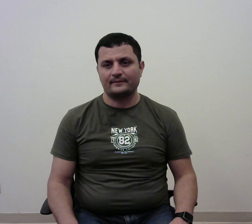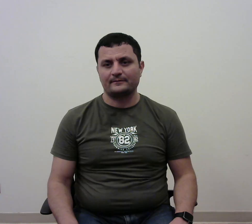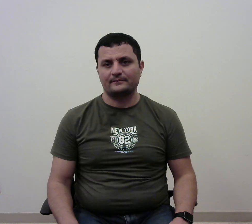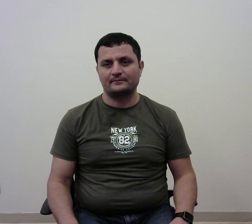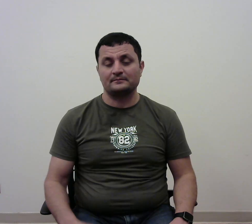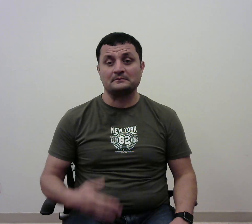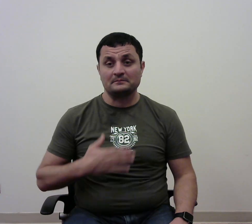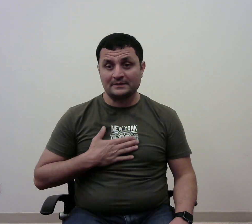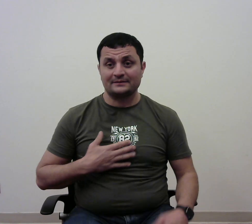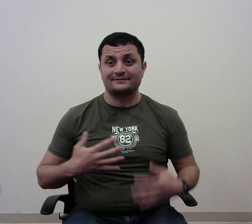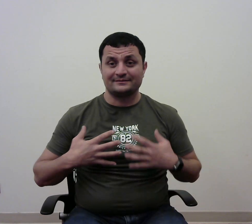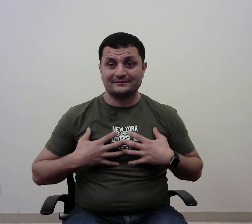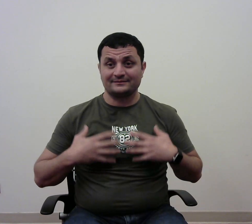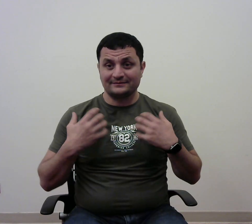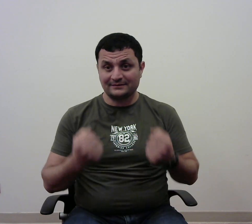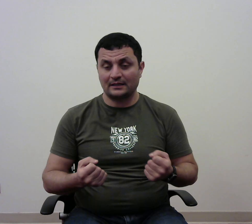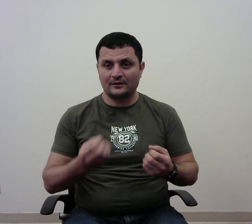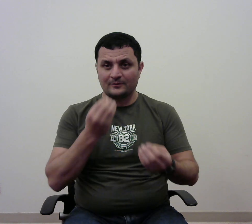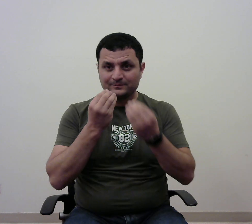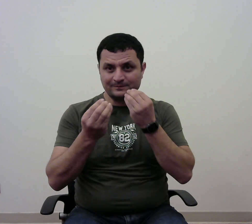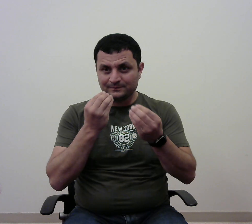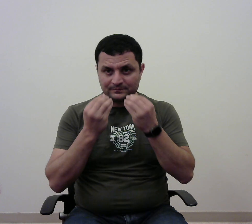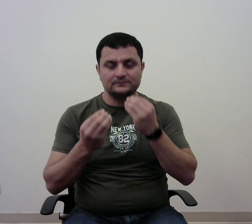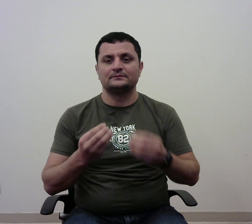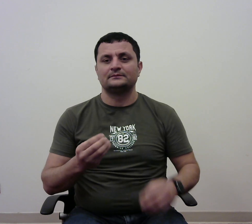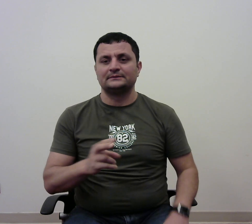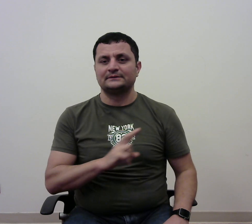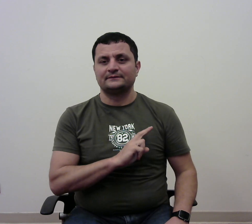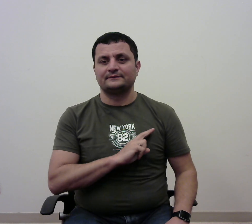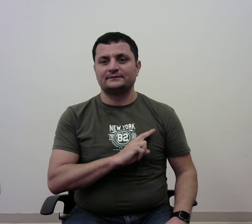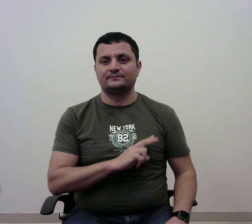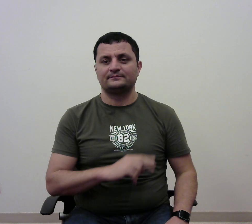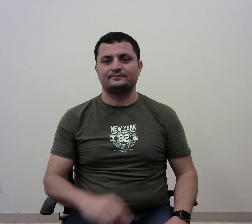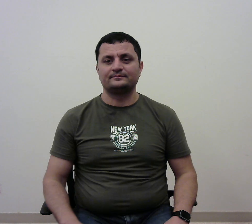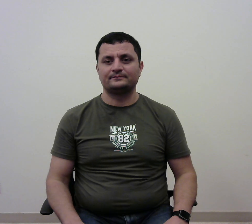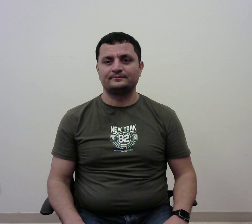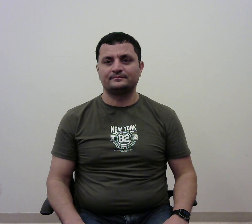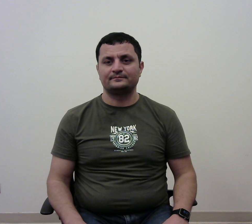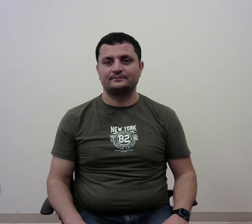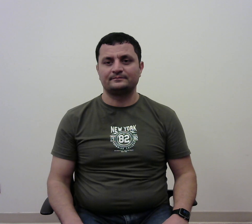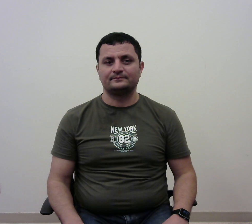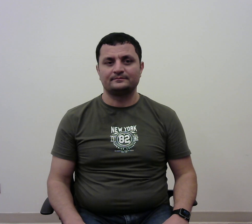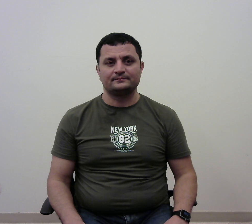Mən sağlam qidalanmağı sevirəm